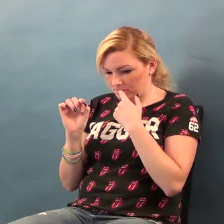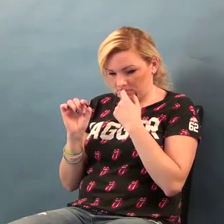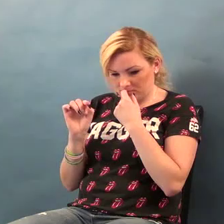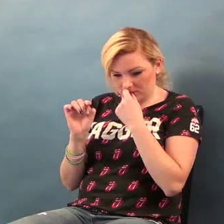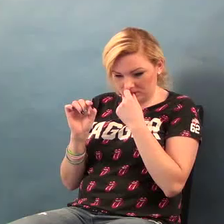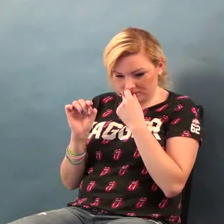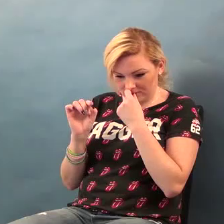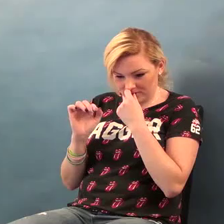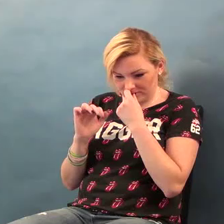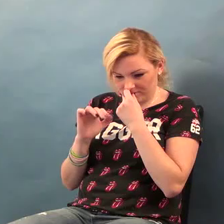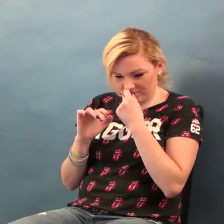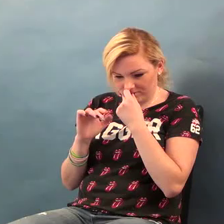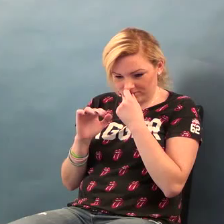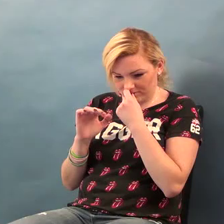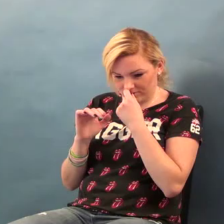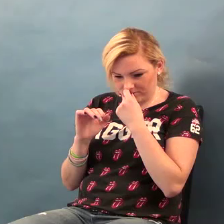Cały czas pracuję.